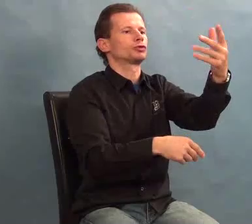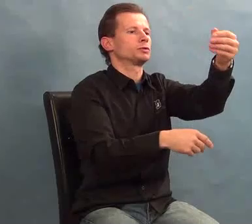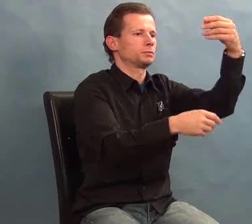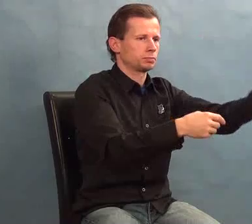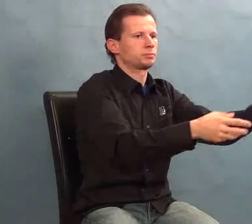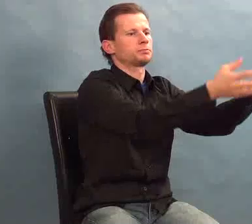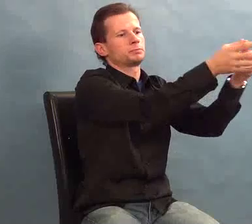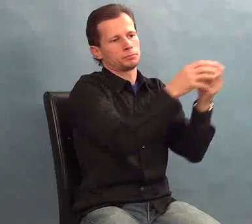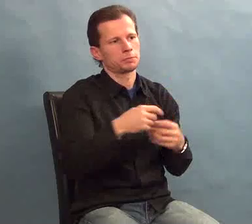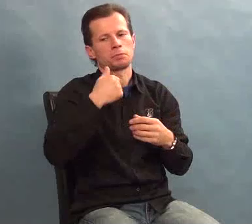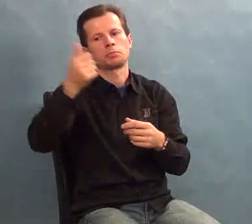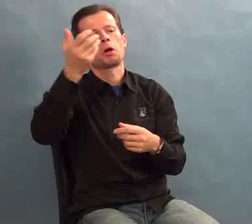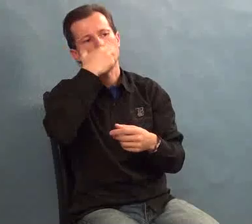Chłopiec bierze gruszki i rozdaje je kolegom.